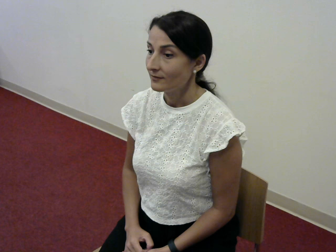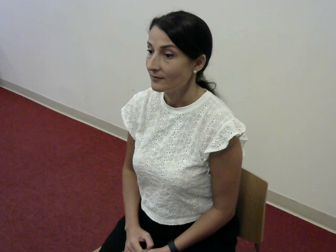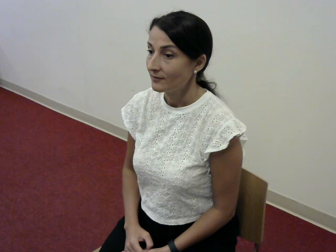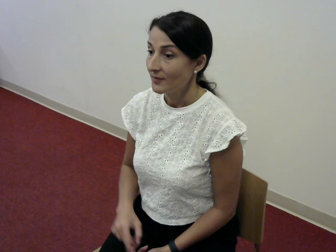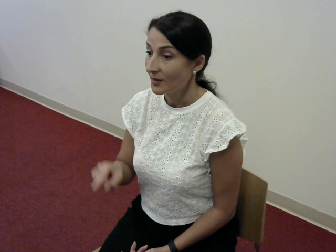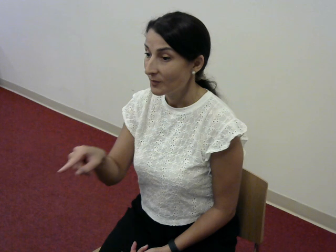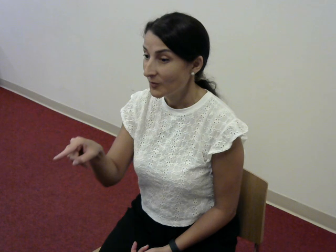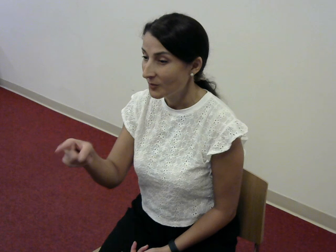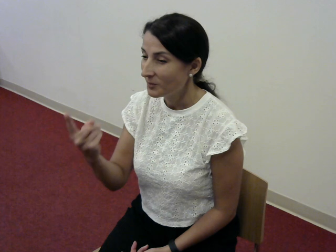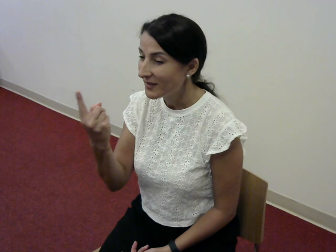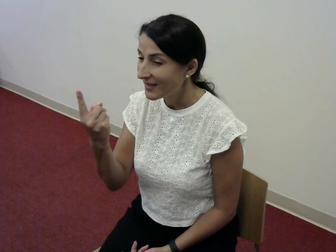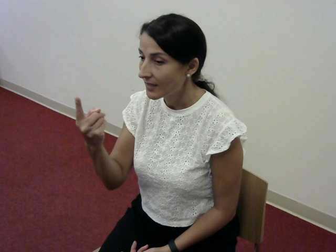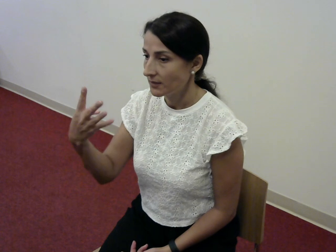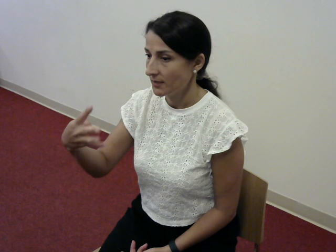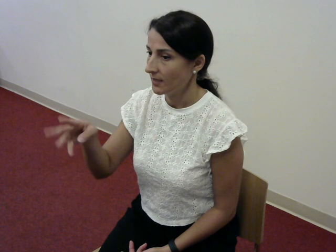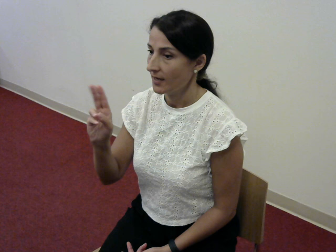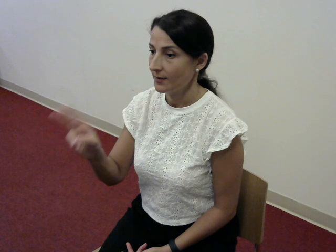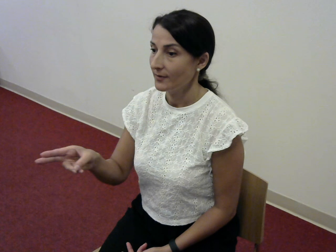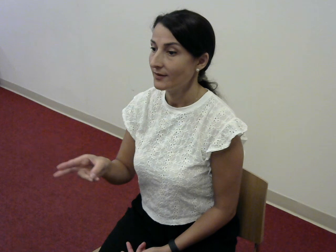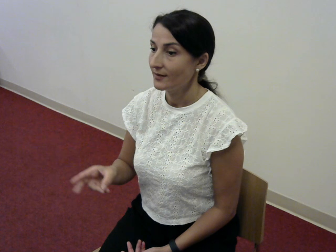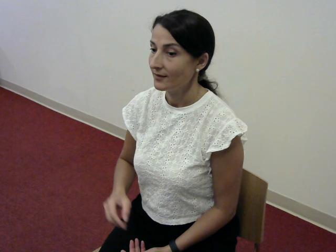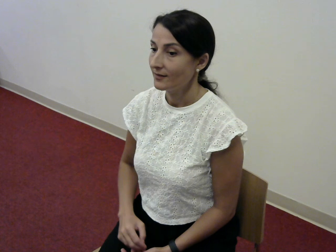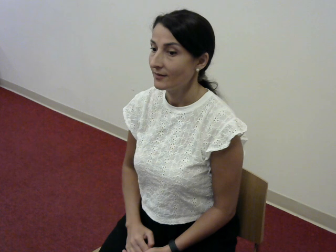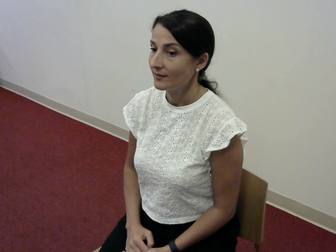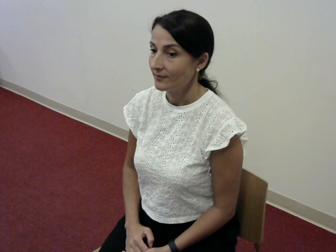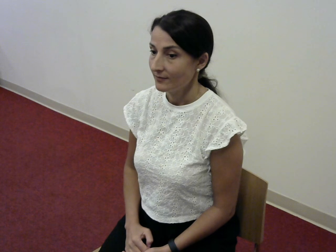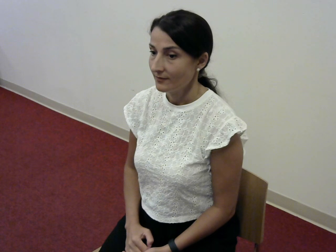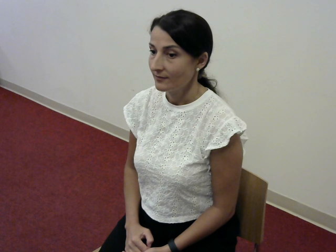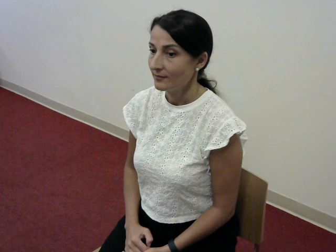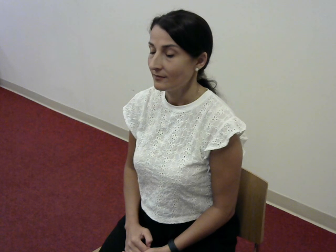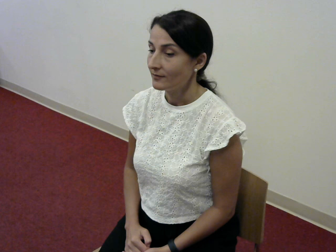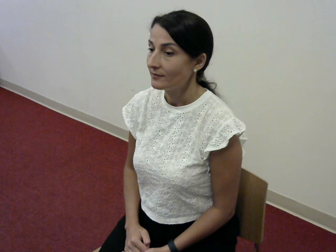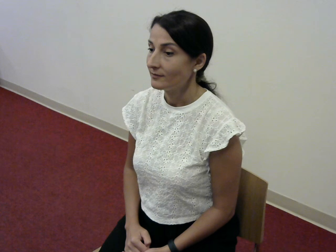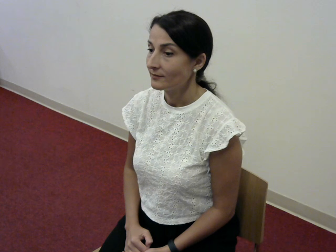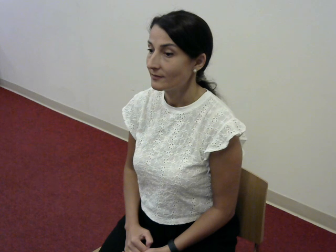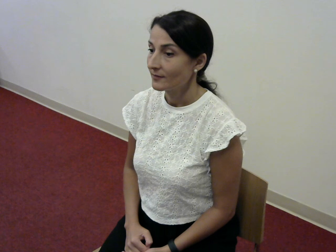Bunun bir dənəsi 40 qəpikdir